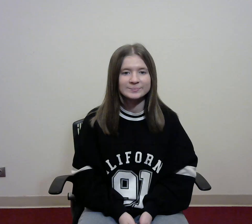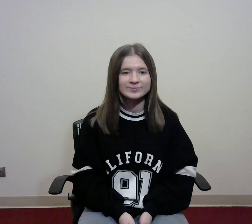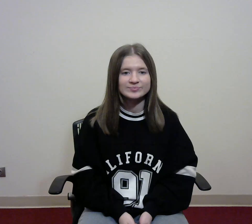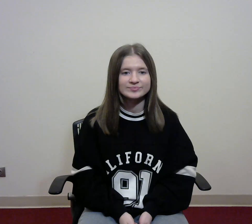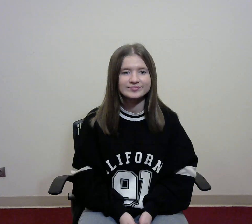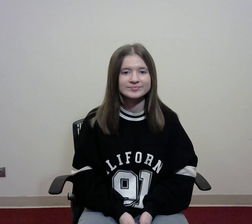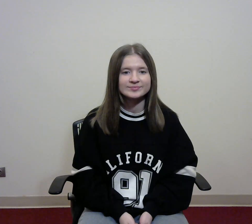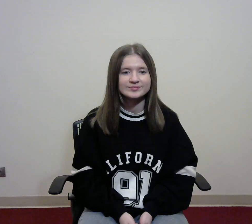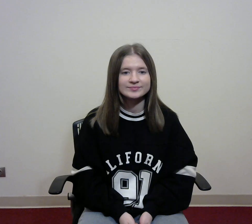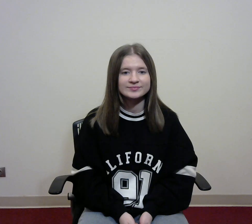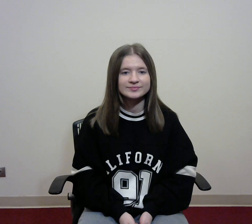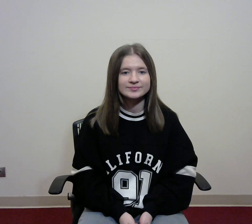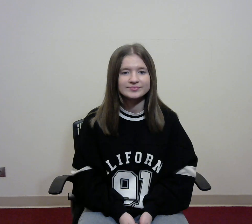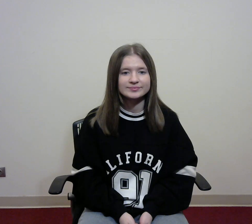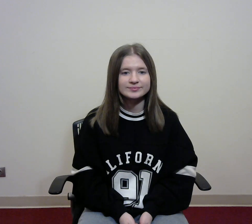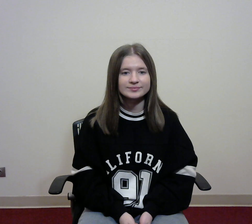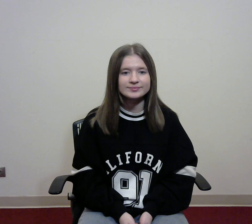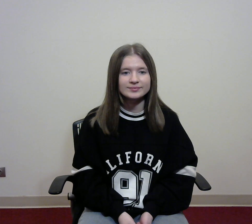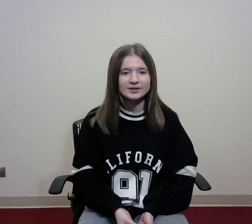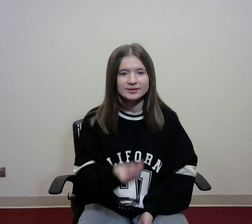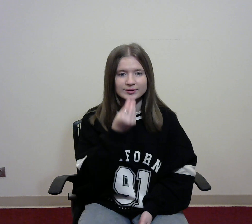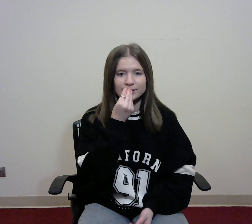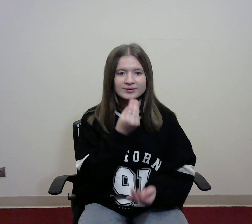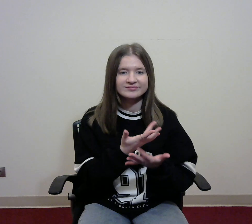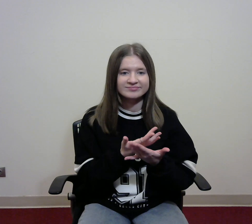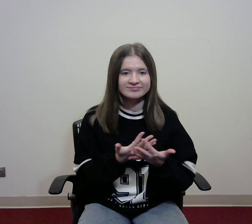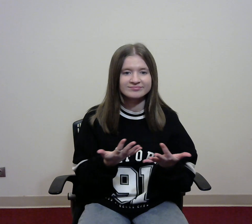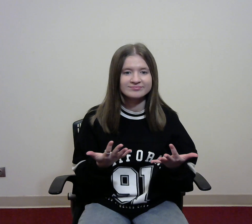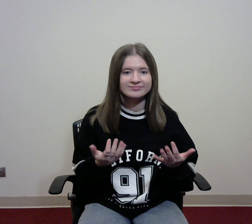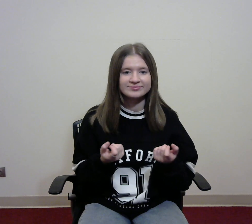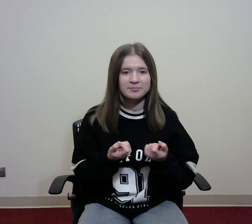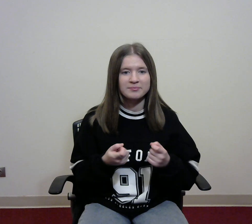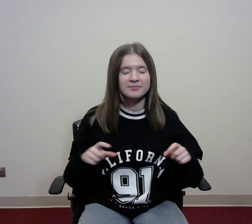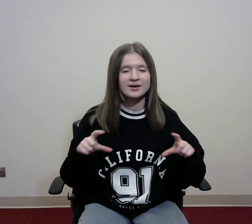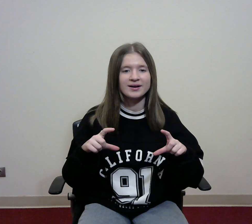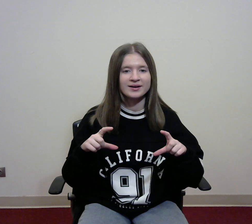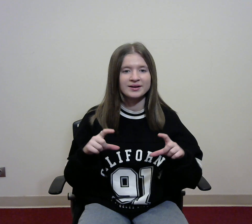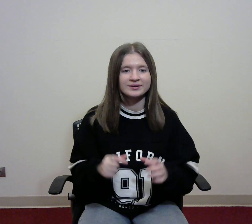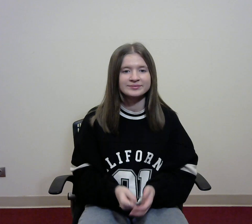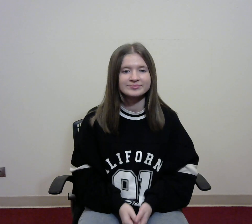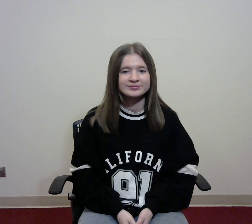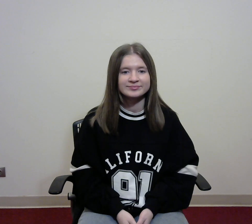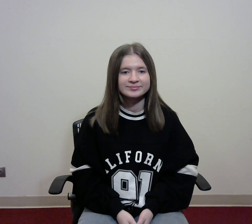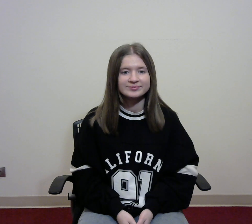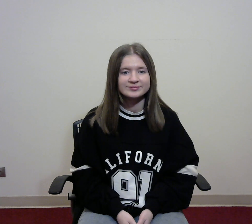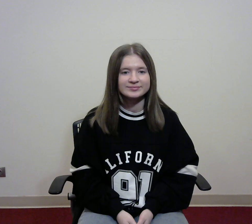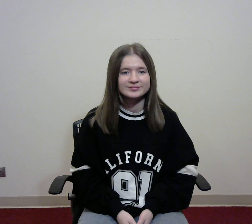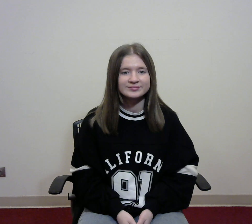Ərzaq bahalaşıb